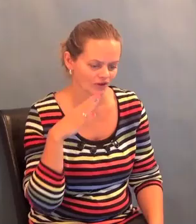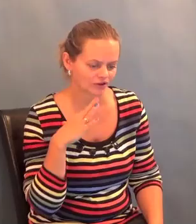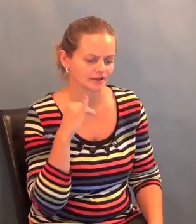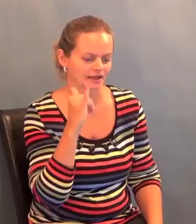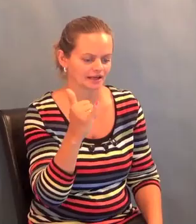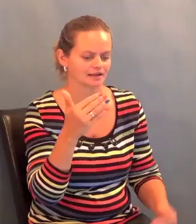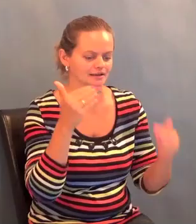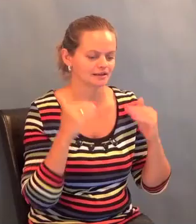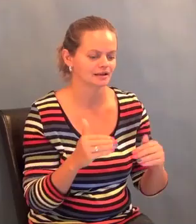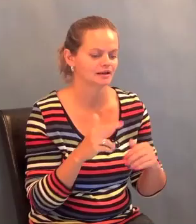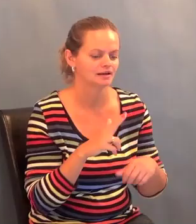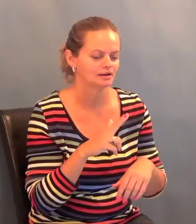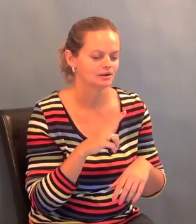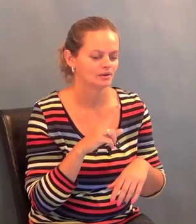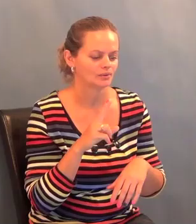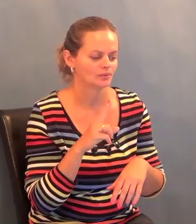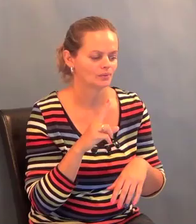Rano mam wolne i dopiero potem o trzeciej.